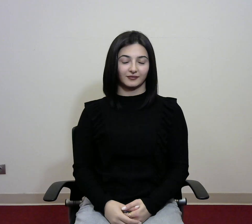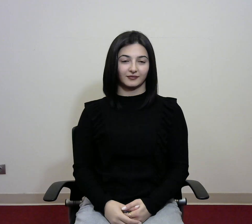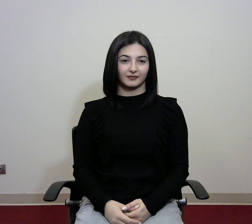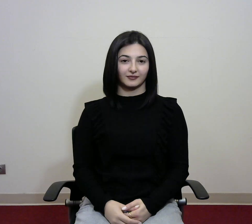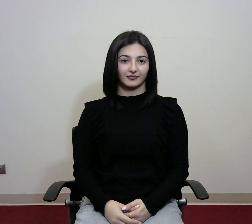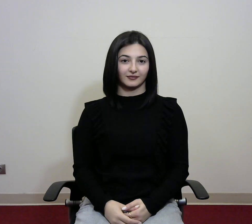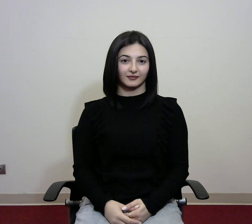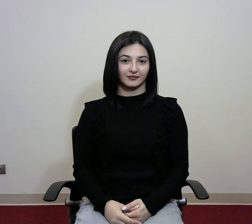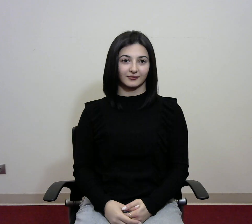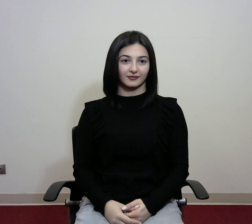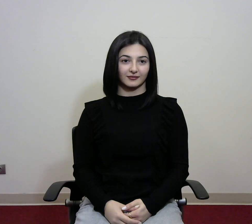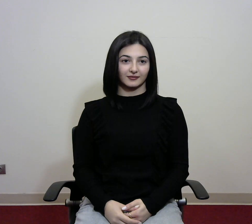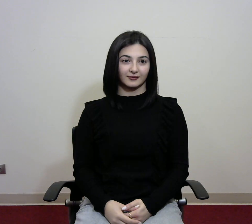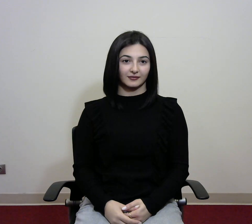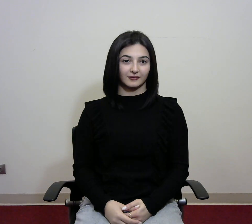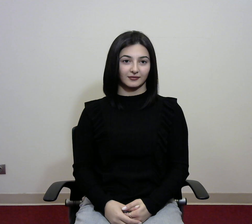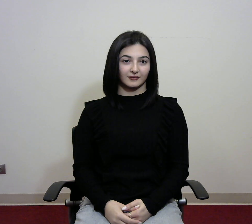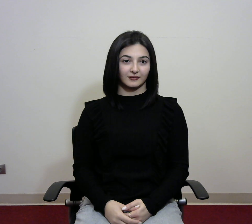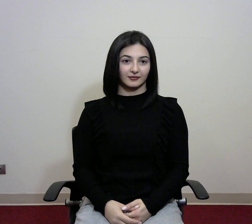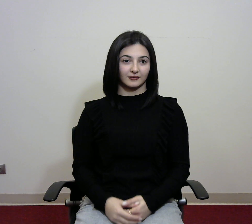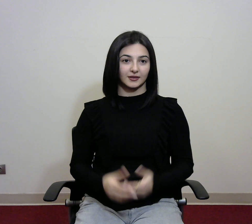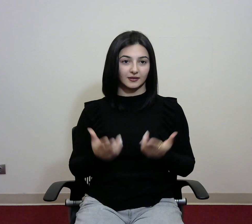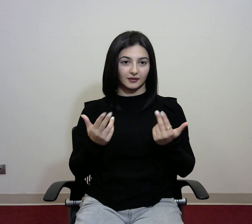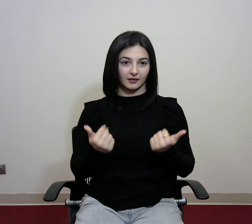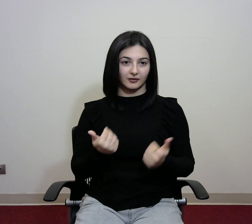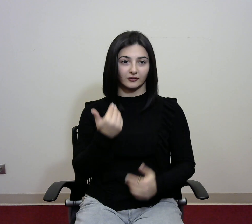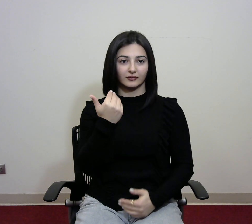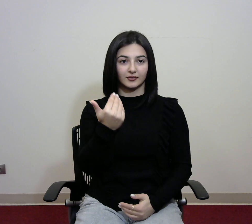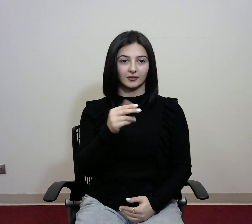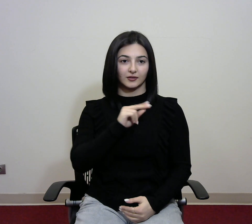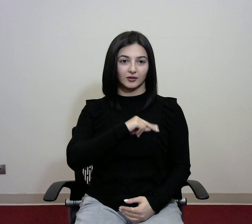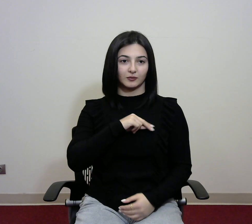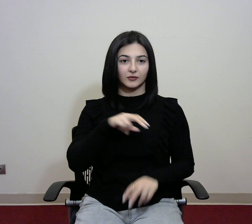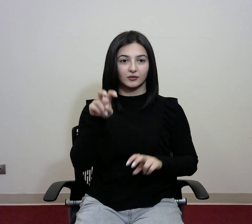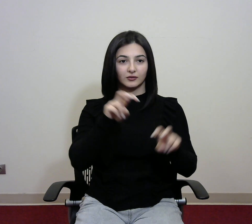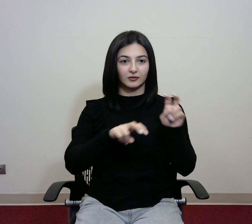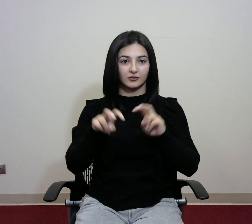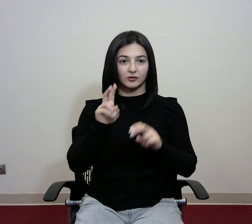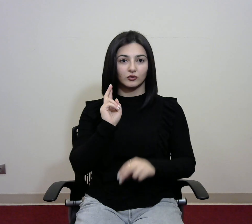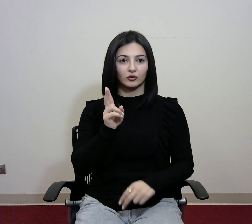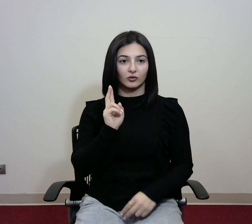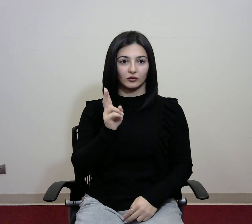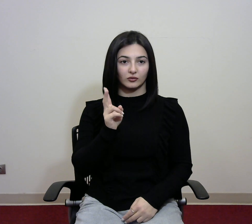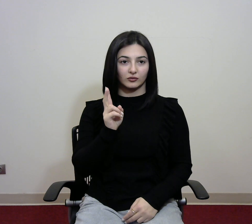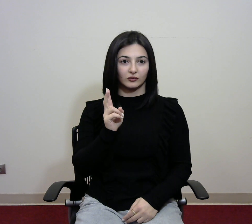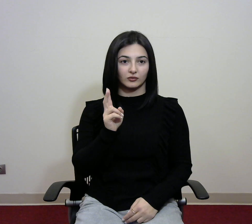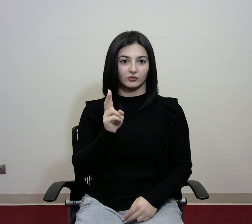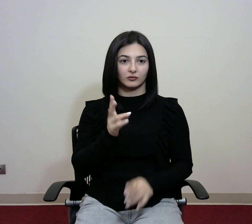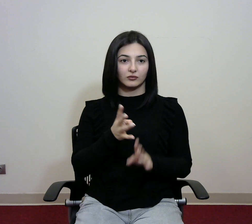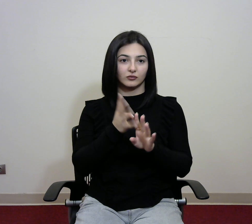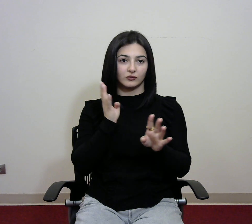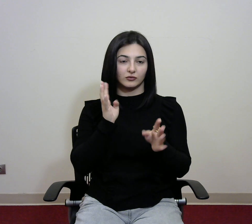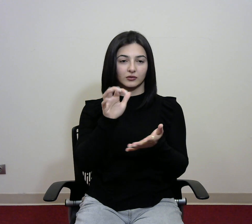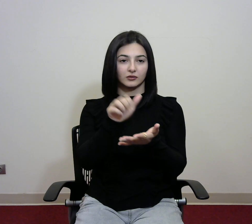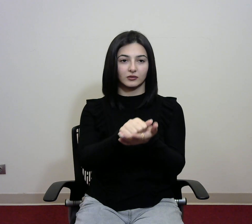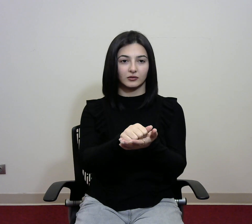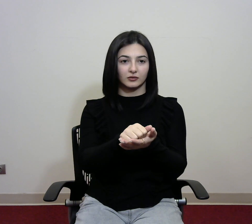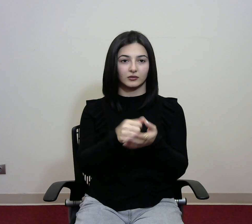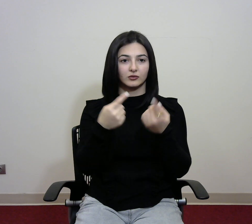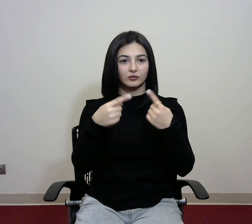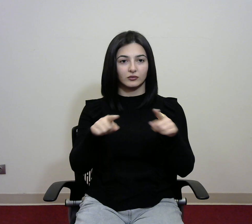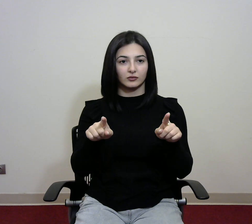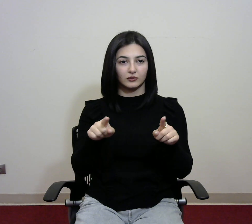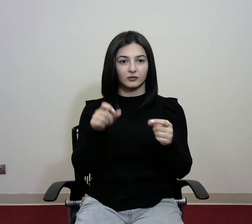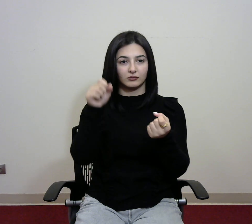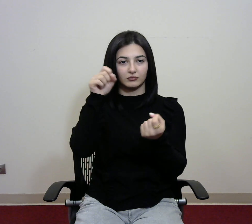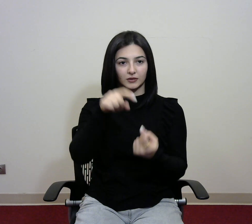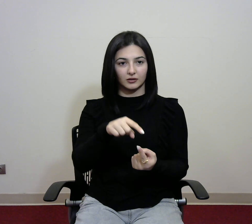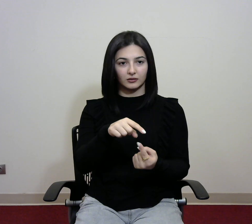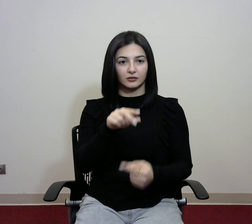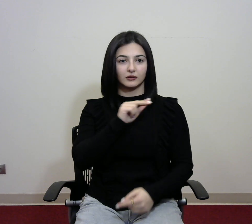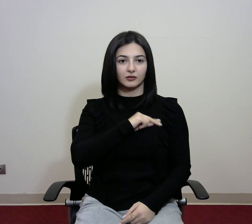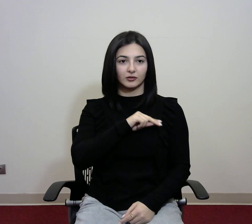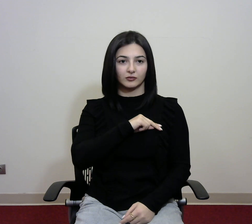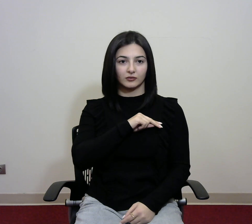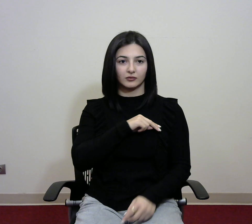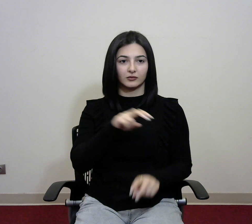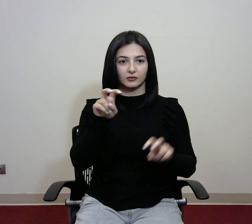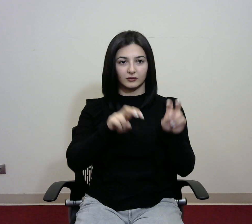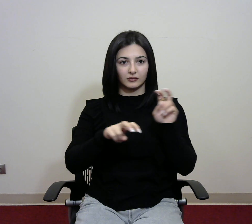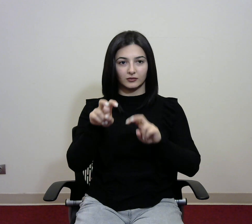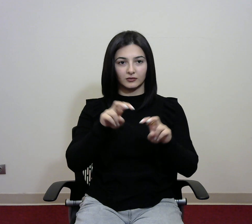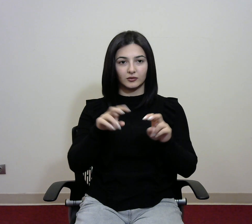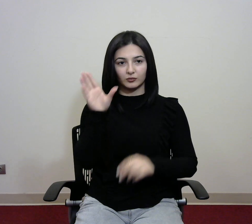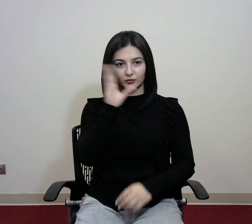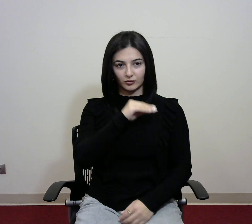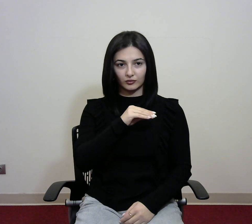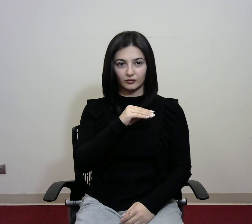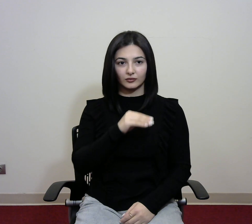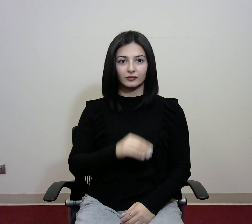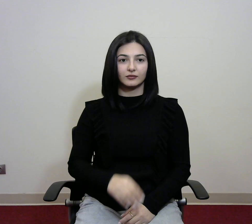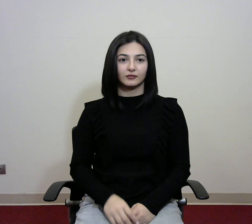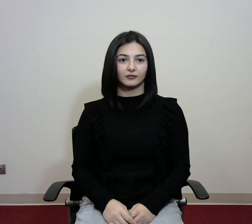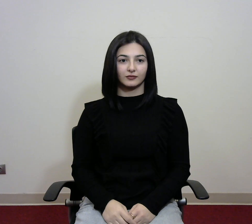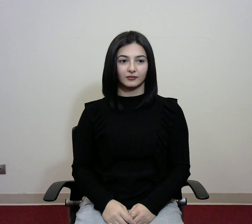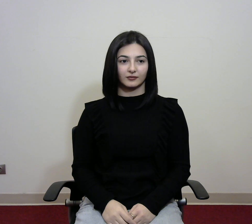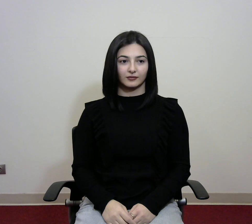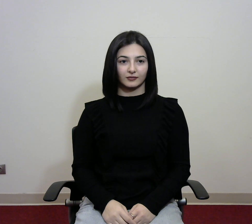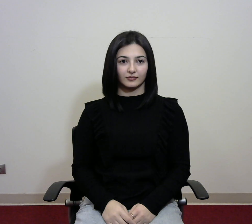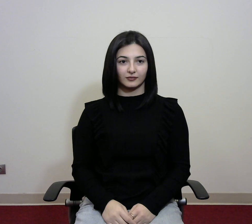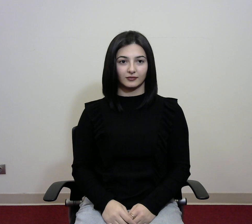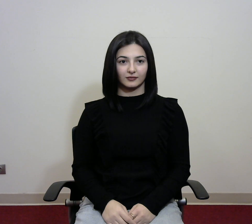Bəli, siz İş axtaran şəxs kimi növbə tutub başqa uyğun işlər axtara bilərsiniz